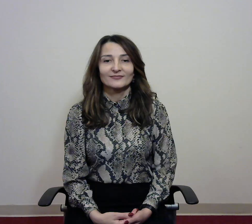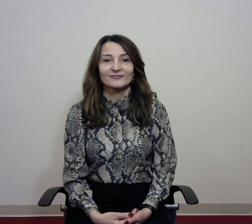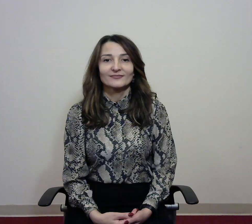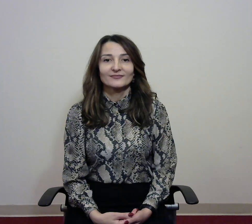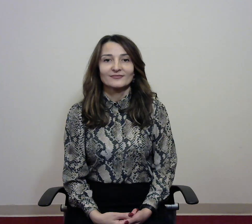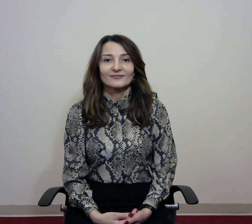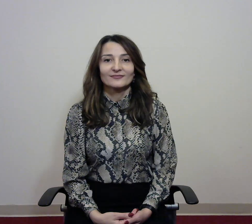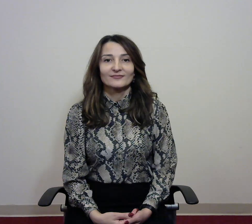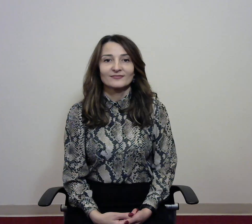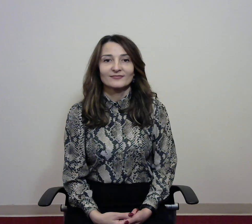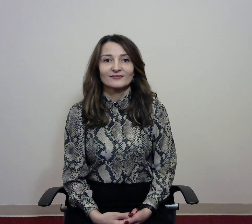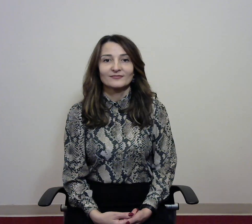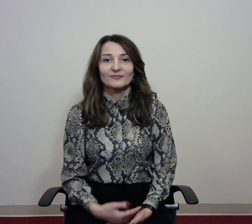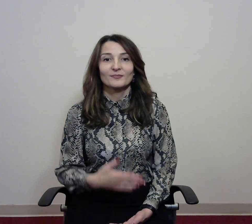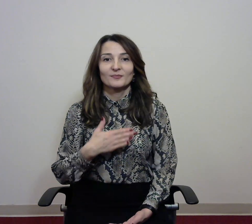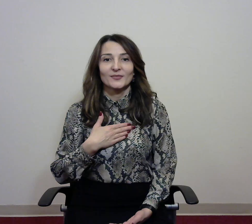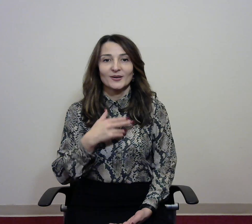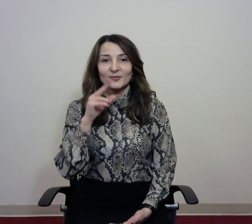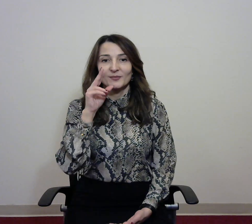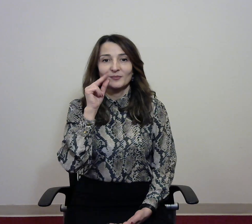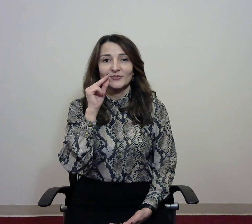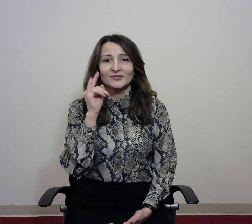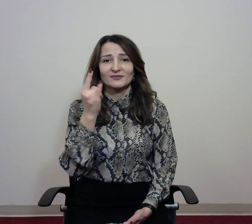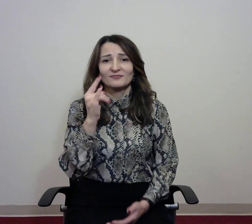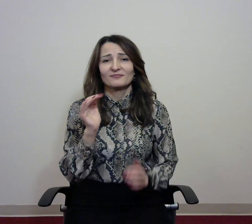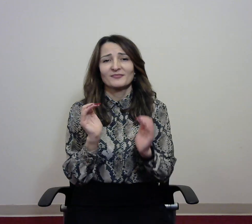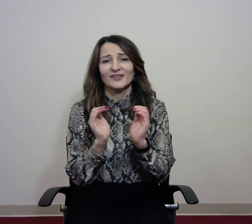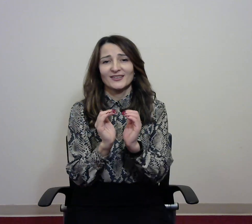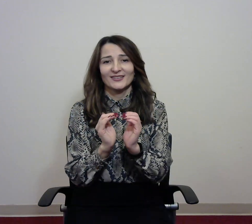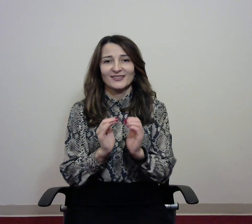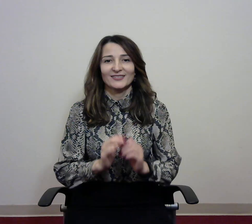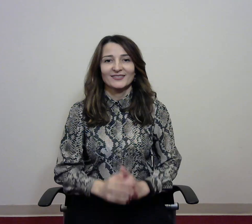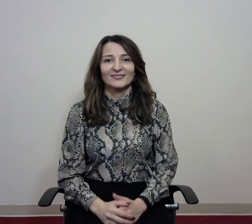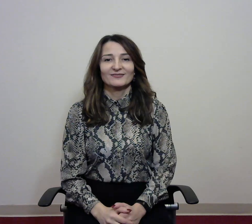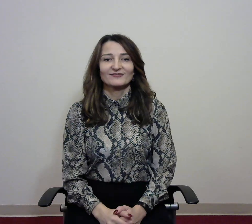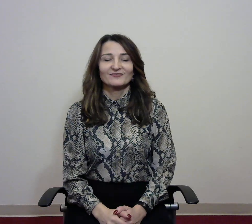Mənim pişiyim balacadır